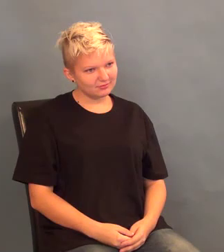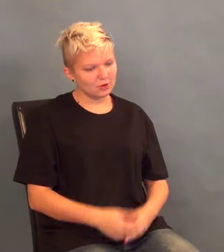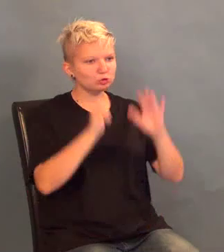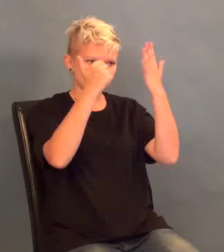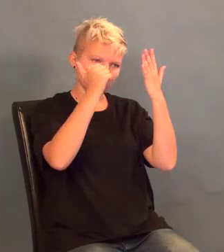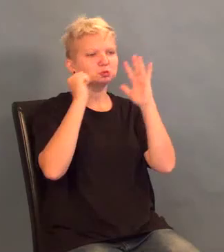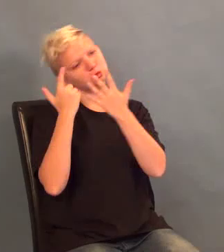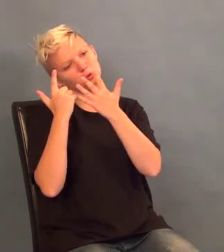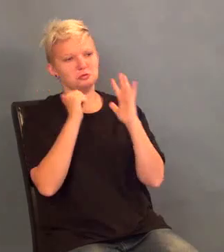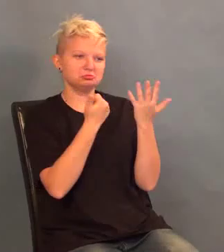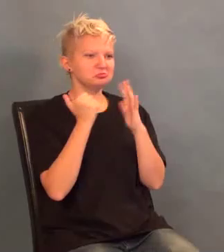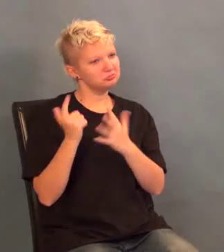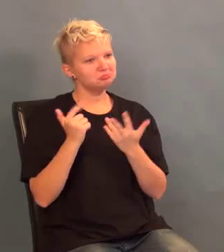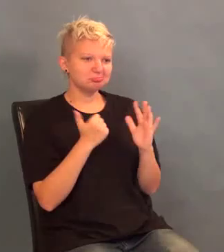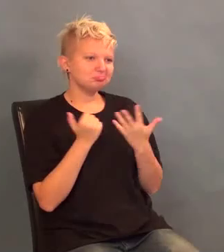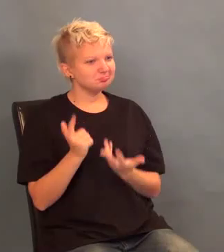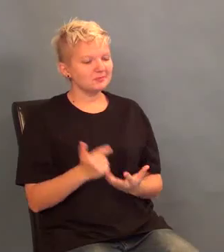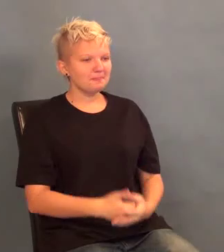Szóstego i siódmego.